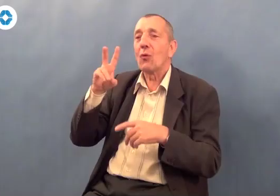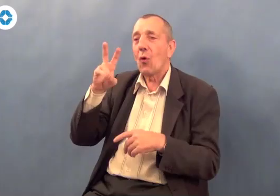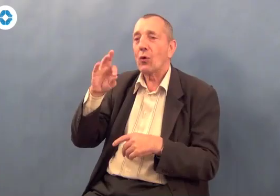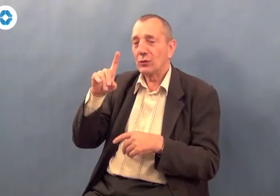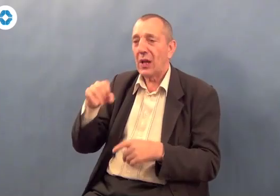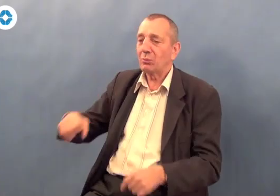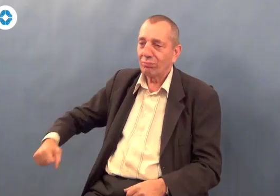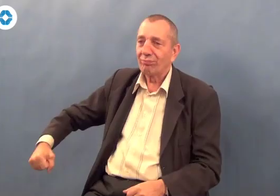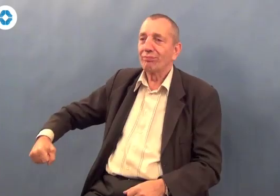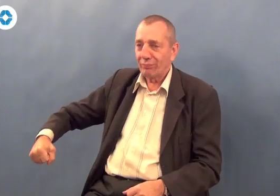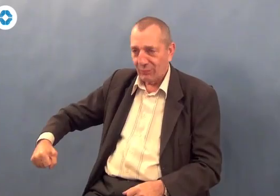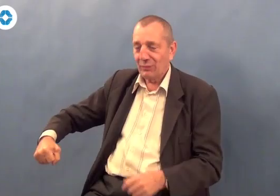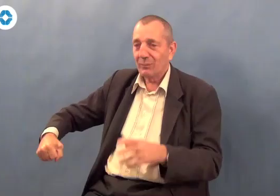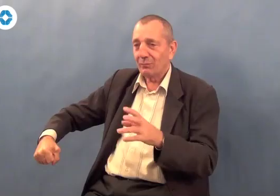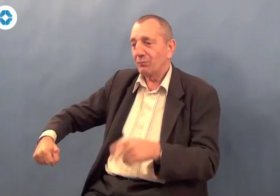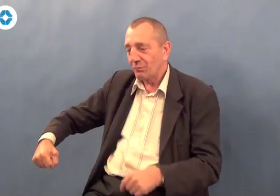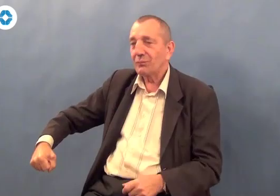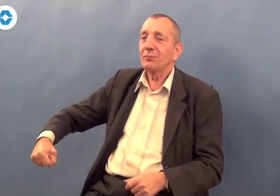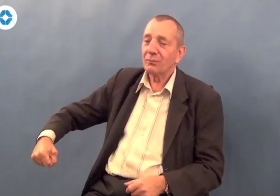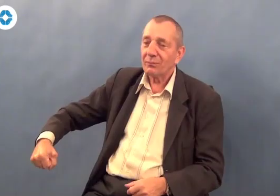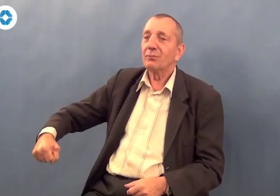Ciągnie, ciągnie.